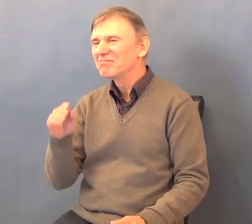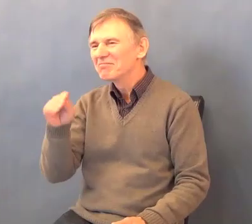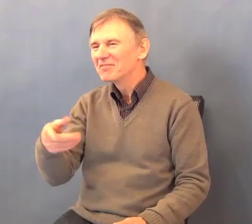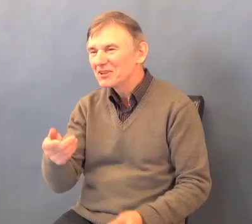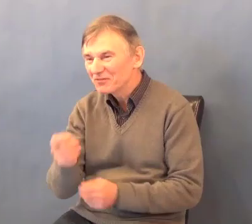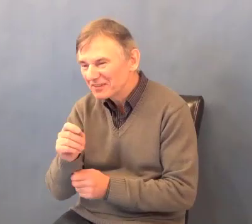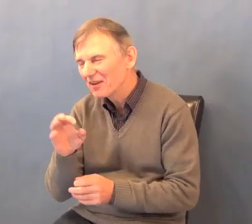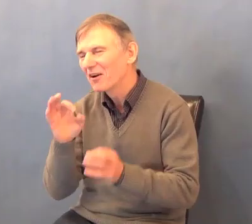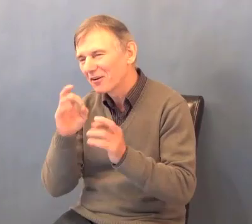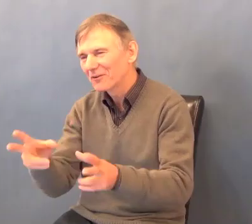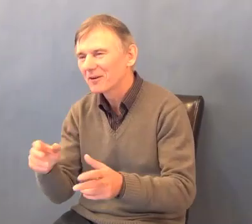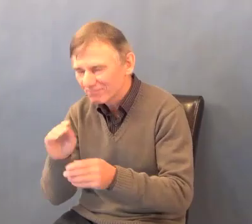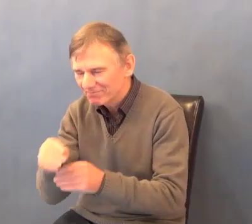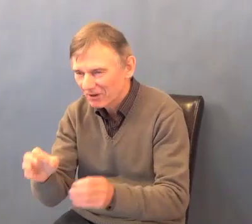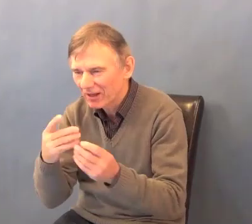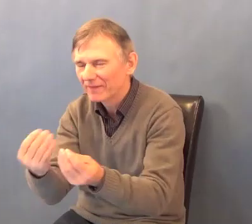Powiem ci, to te ryby niech już będą.